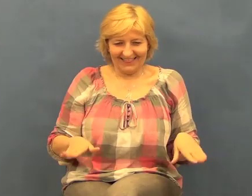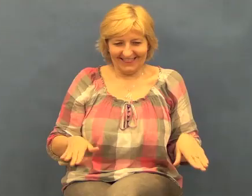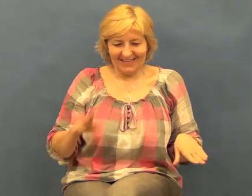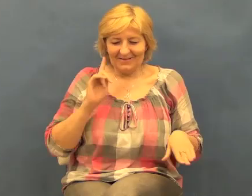Chłopiec.